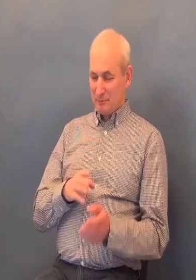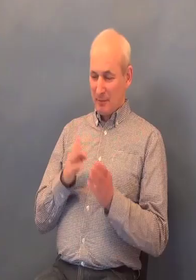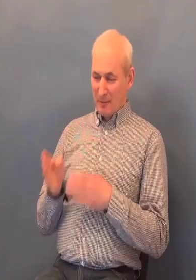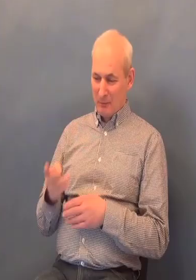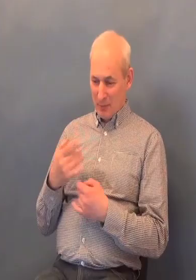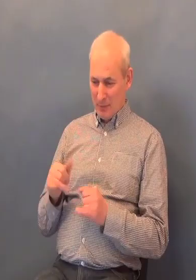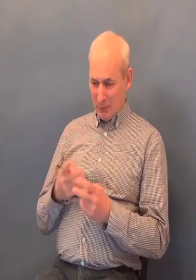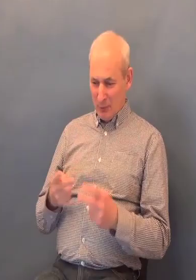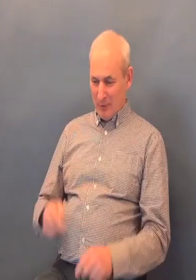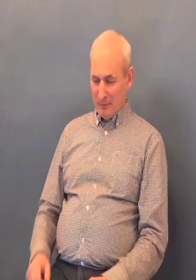To następny, szukamy innego terminu.